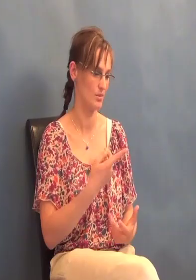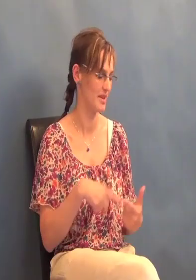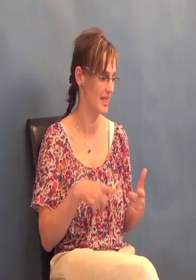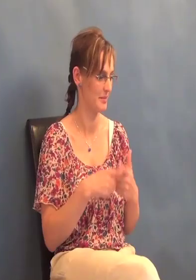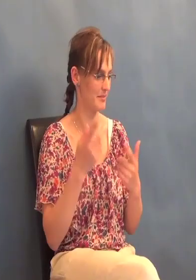Nie pasuje.